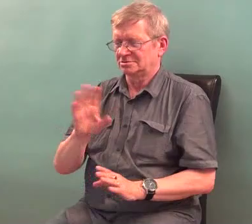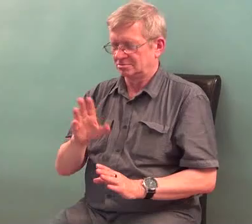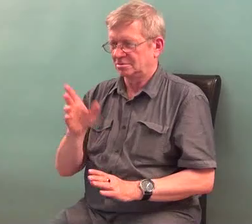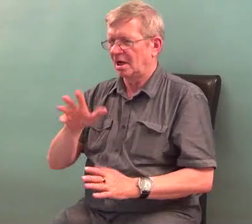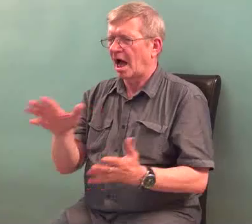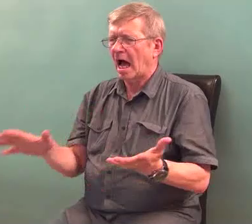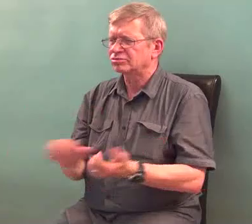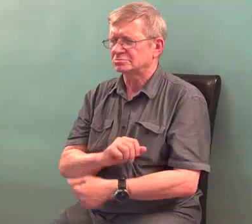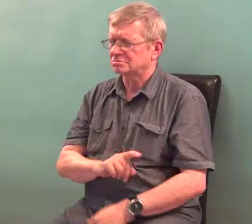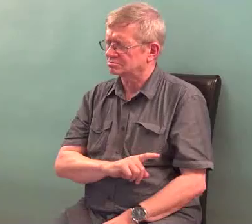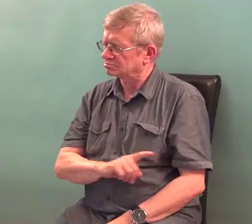Nie wolno robić awantur.